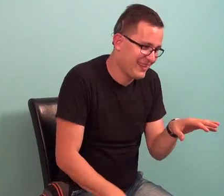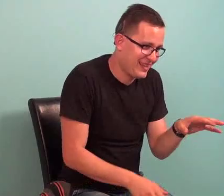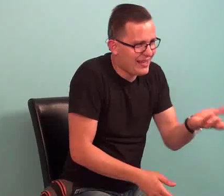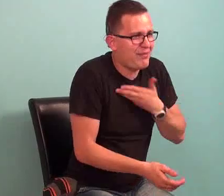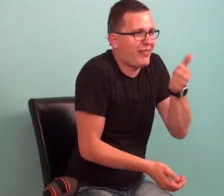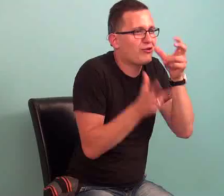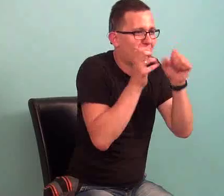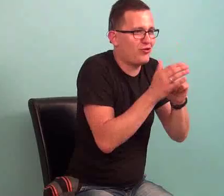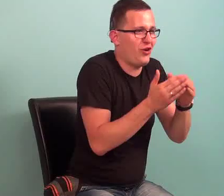Prosi, żeby mu dały jedną żabkę do domu.